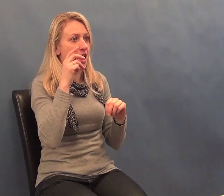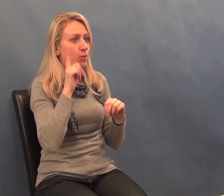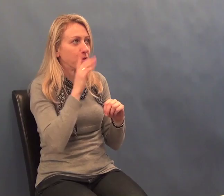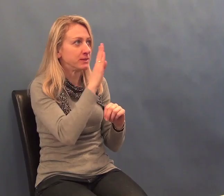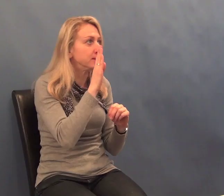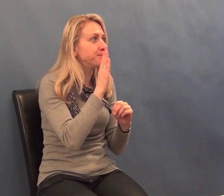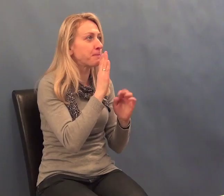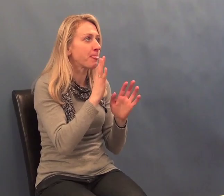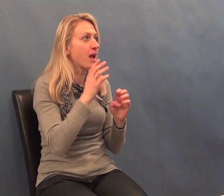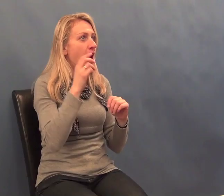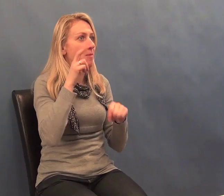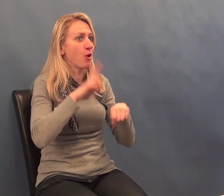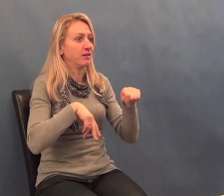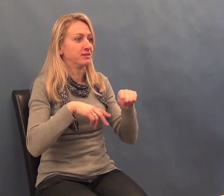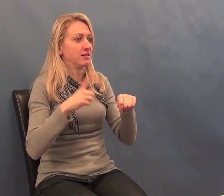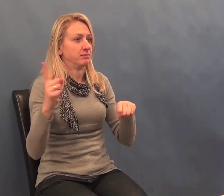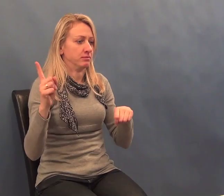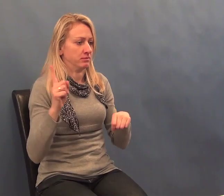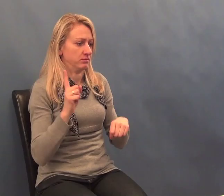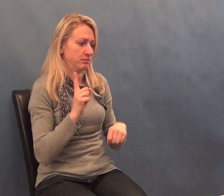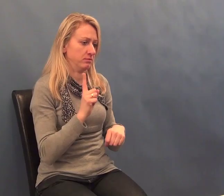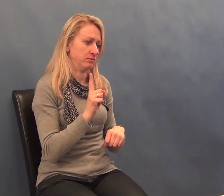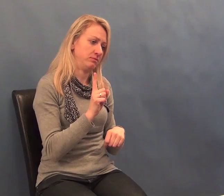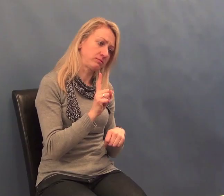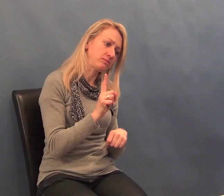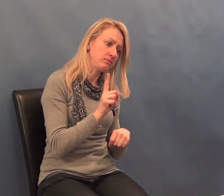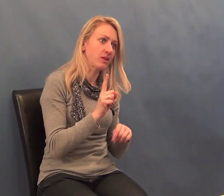Chłopak podgląda, a policjant podchodzi do niego i patrzy, co on robi.